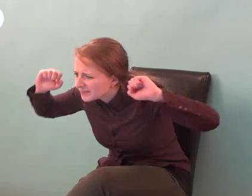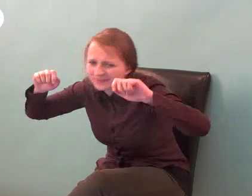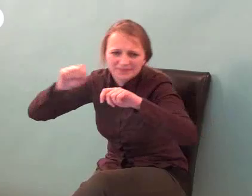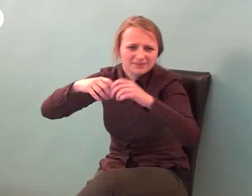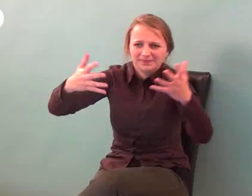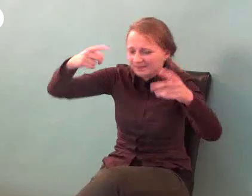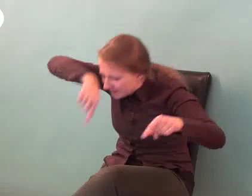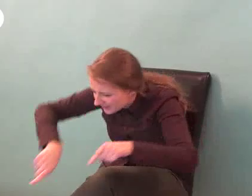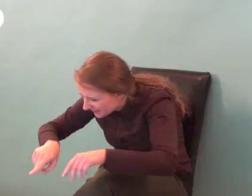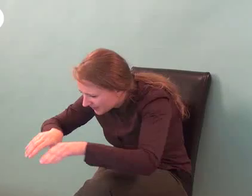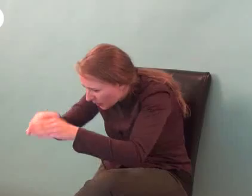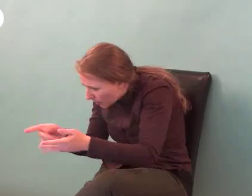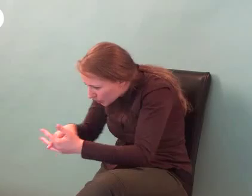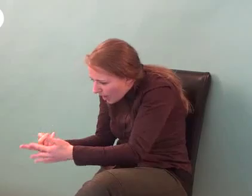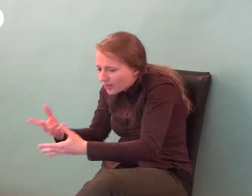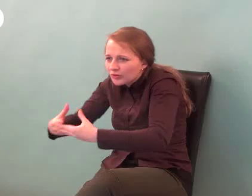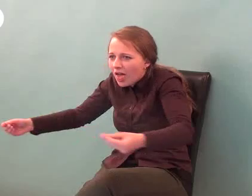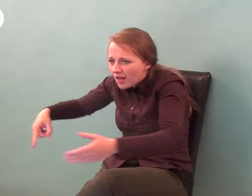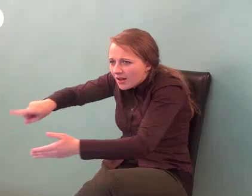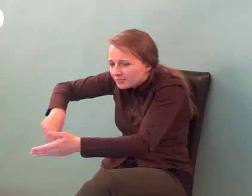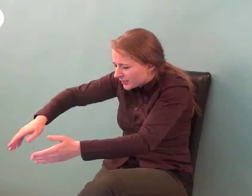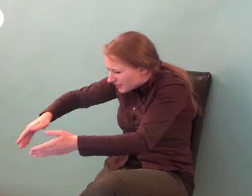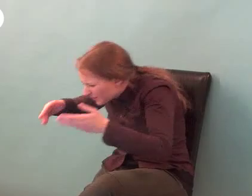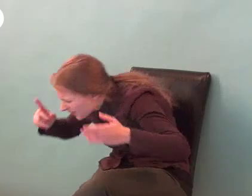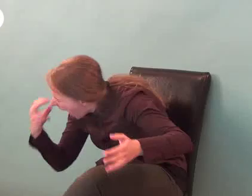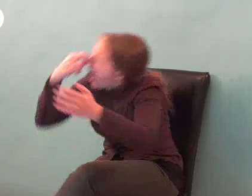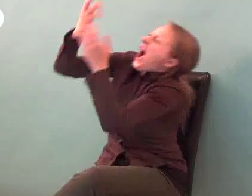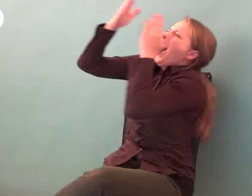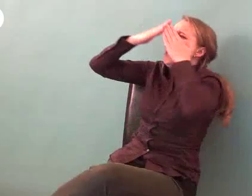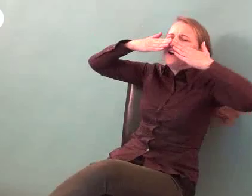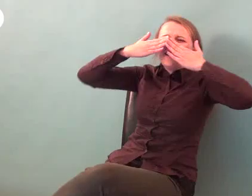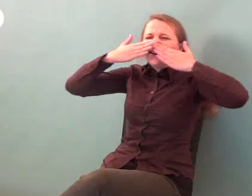Chłopiec znalazł dziurę w ziemi, zajrzał do niej i coś ugryzło go w nos.